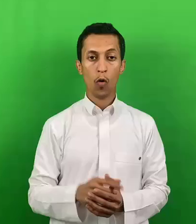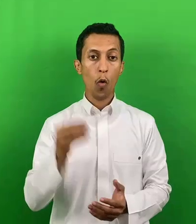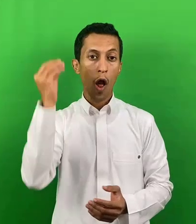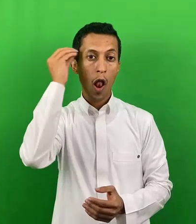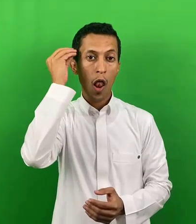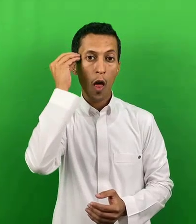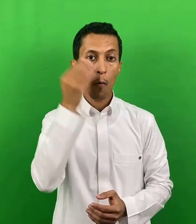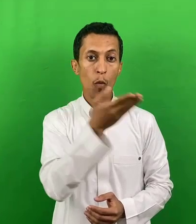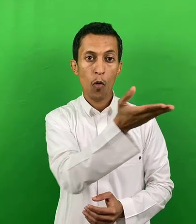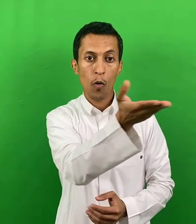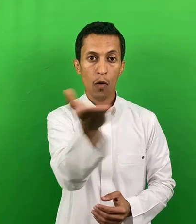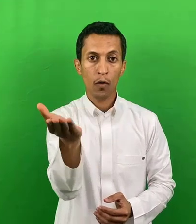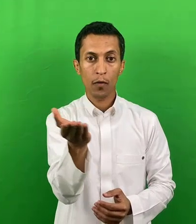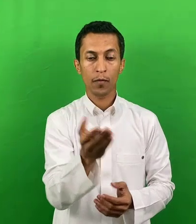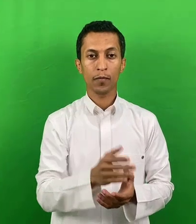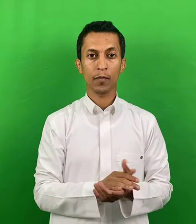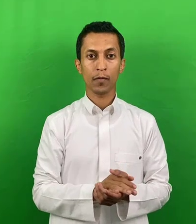اعلموا